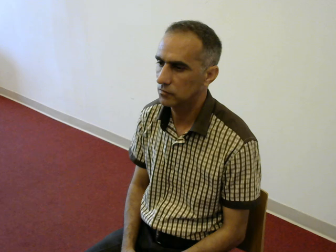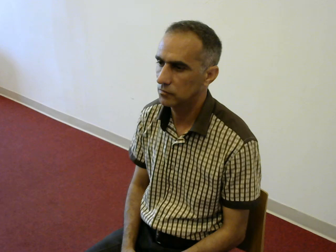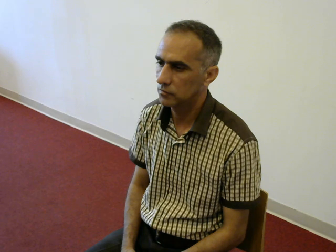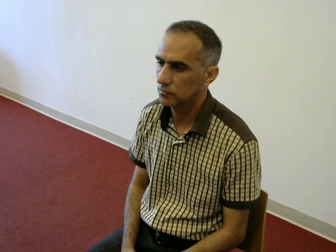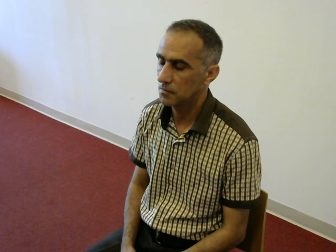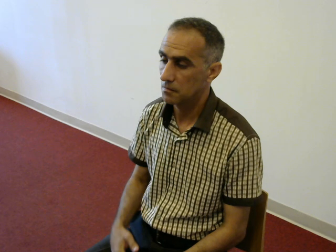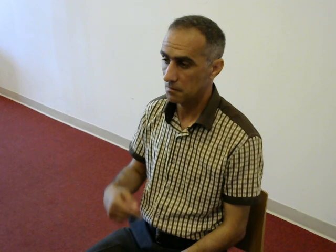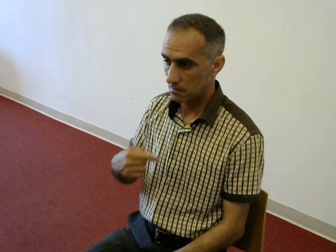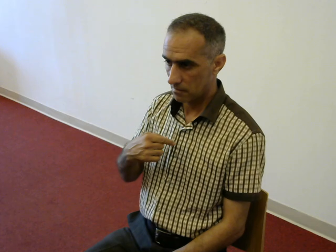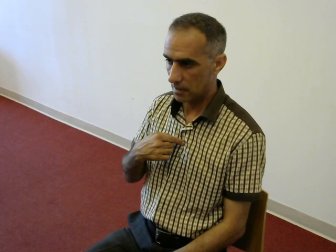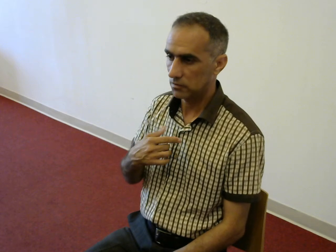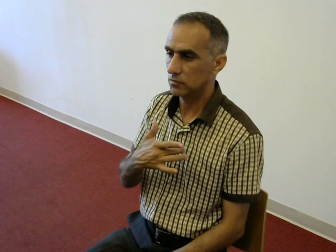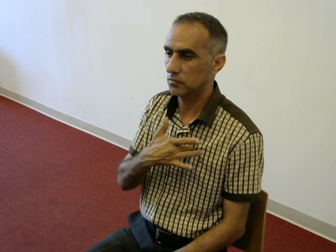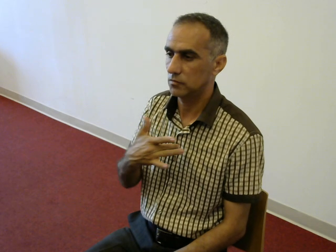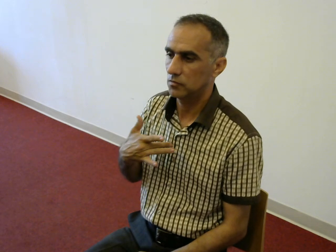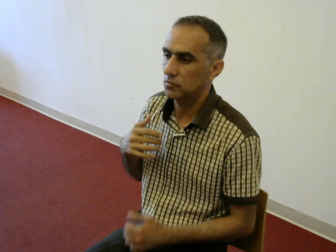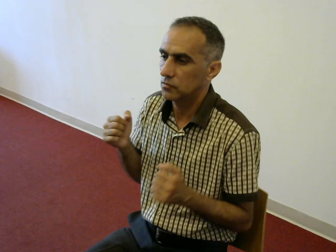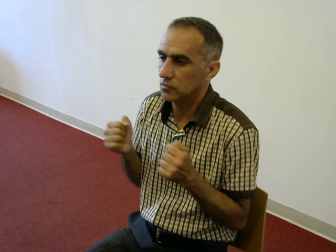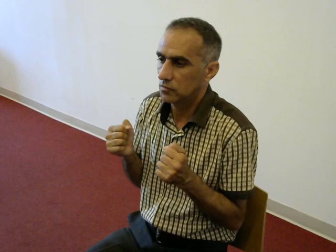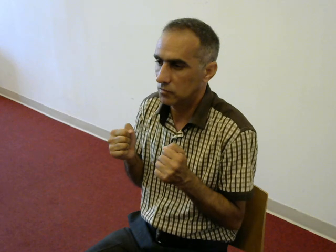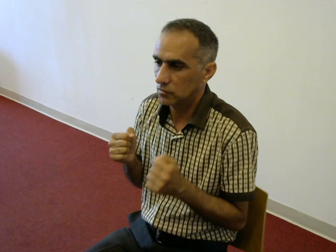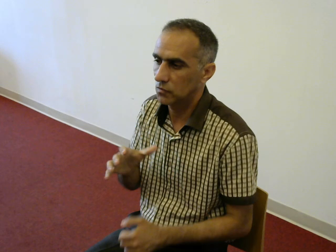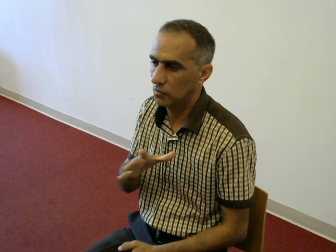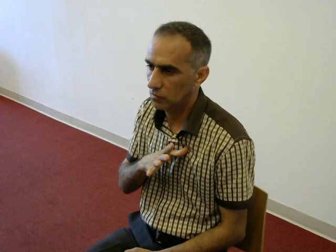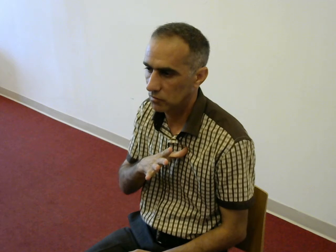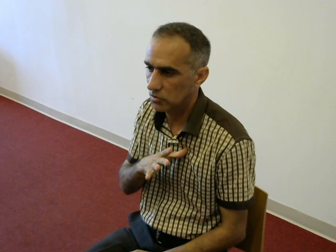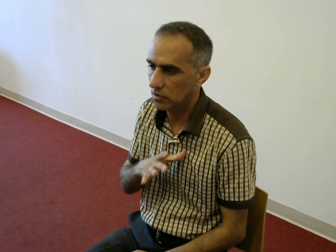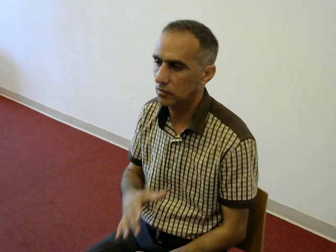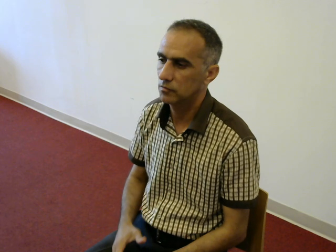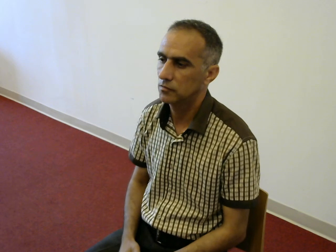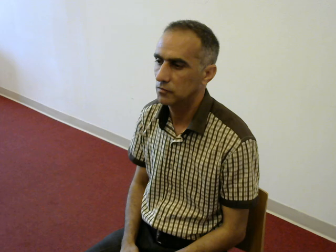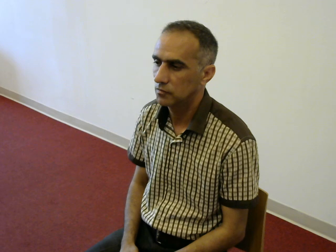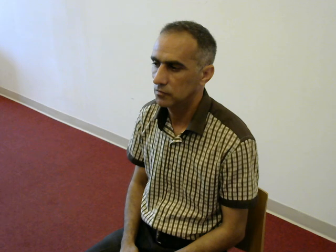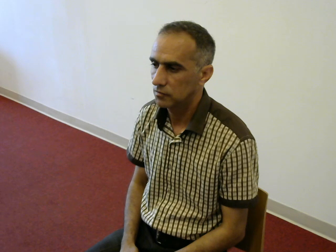Mən sətəlcəm olmuşam